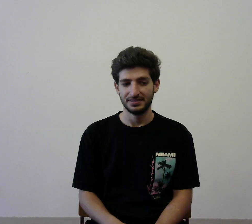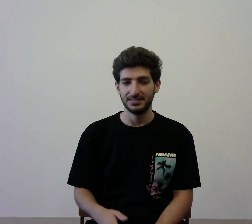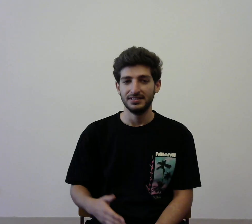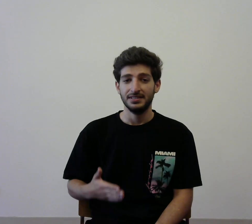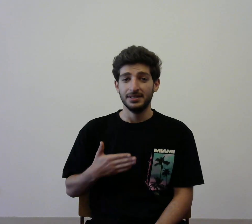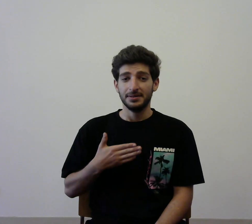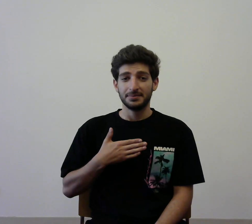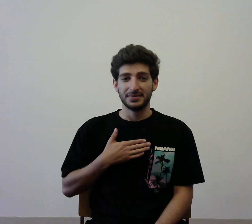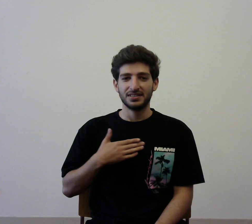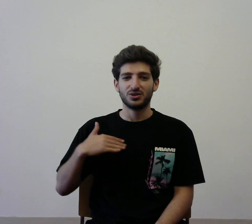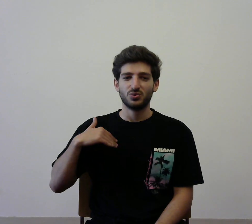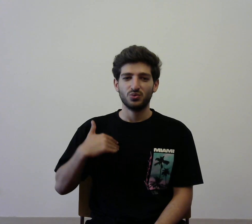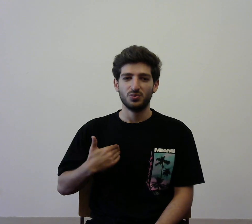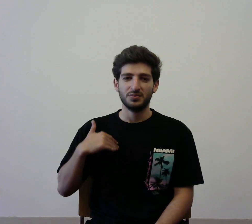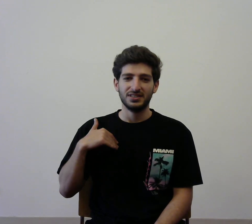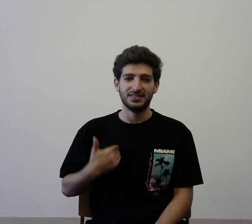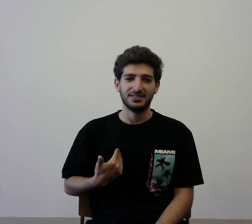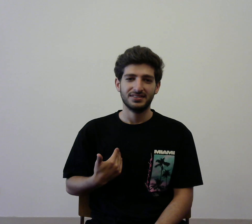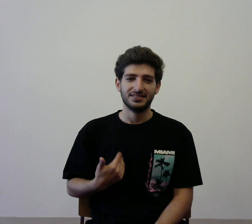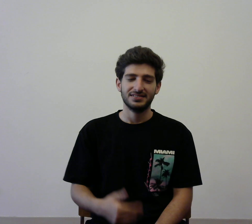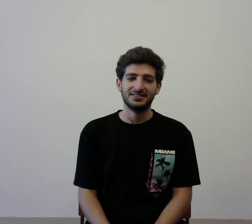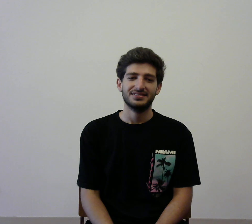Mən subayam